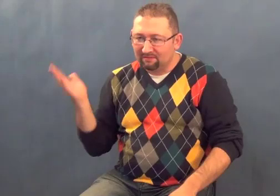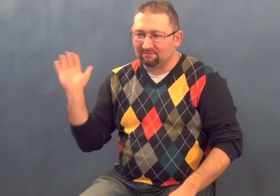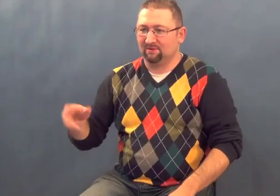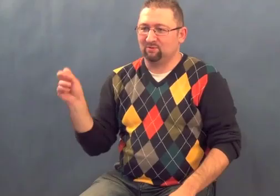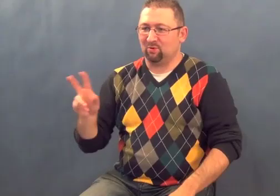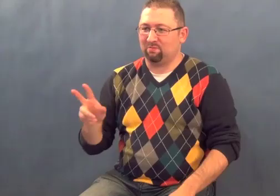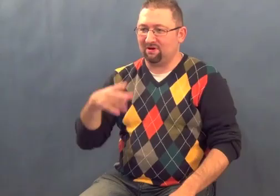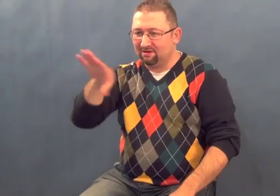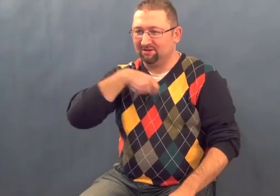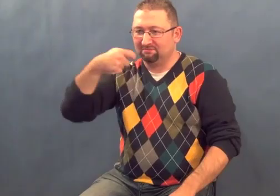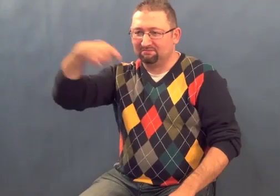Na dwie doby razem wyjedziemy.